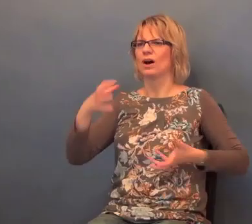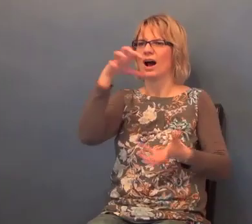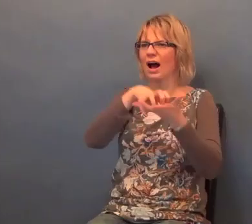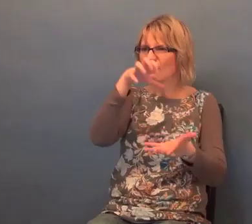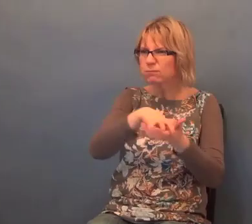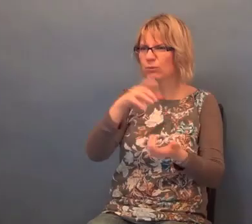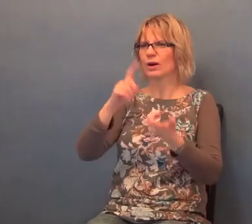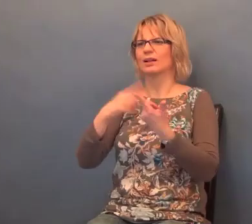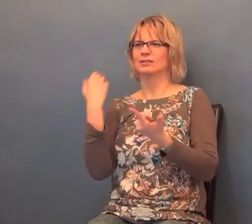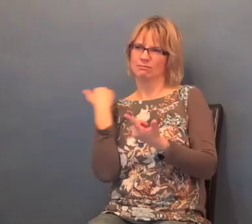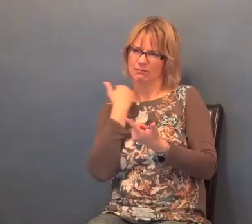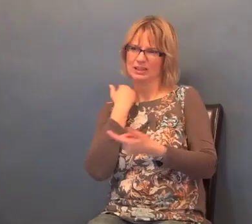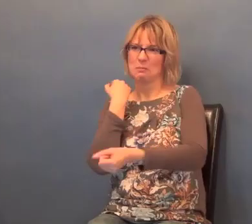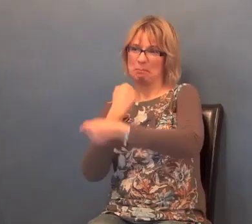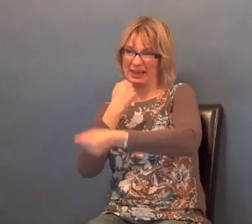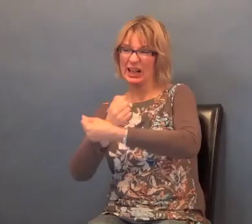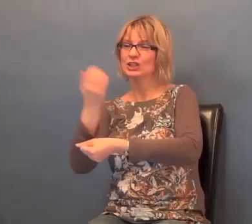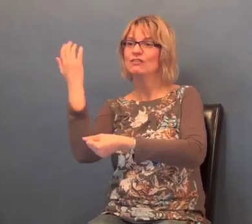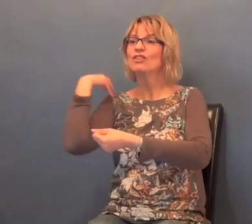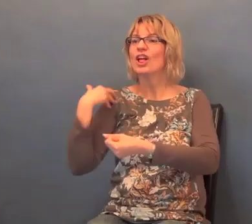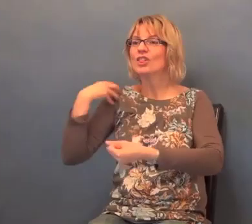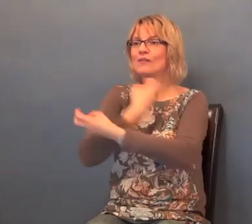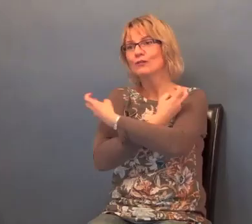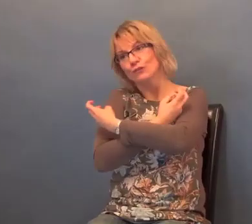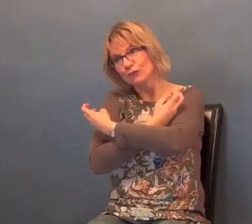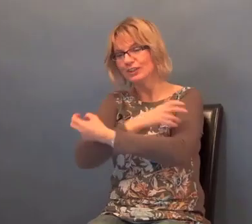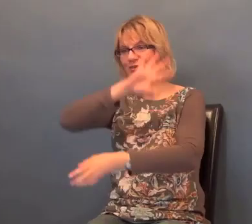Hamburger, alkohol, spirytus, takie fioletowe, z kośćmi.